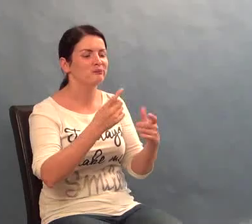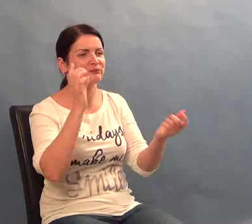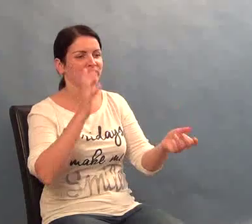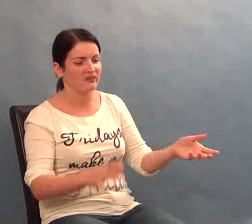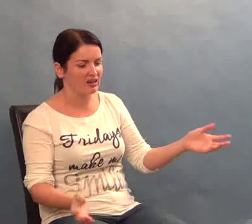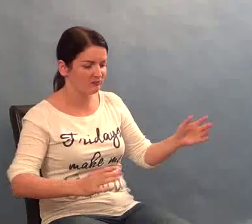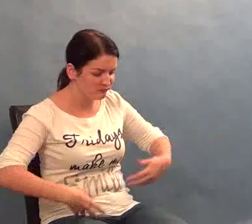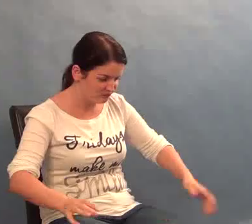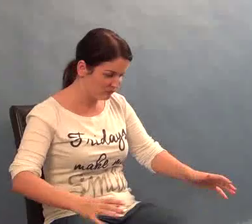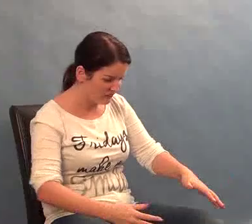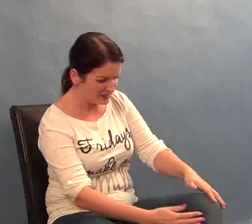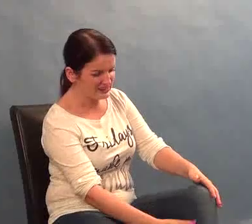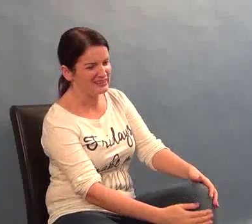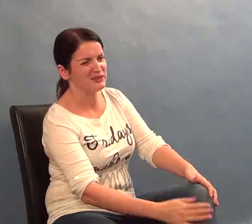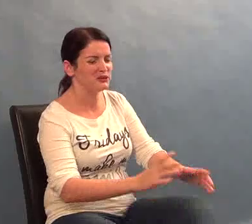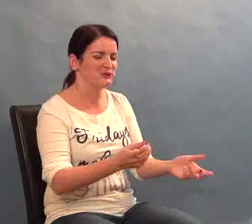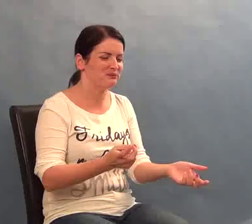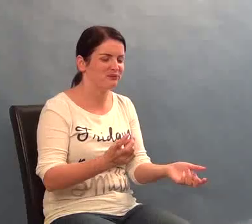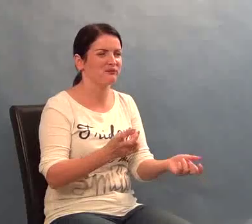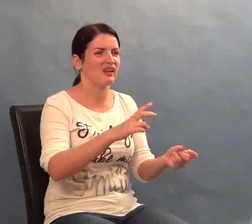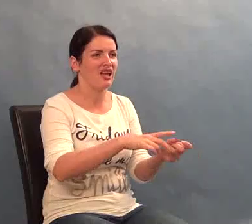Chłopiec się otrzepuje, boli go kolano.